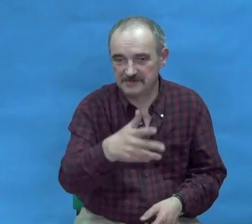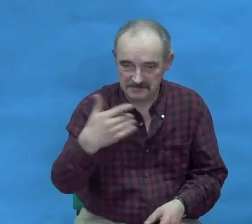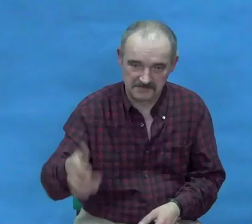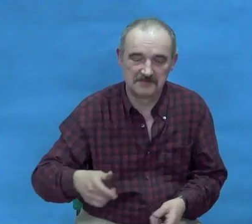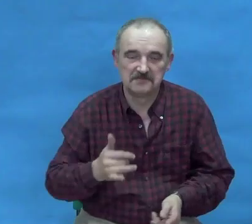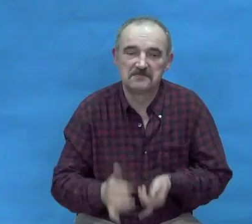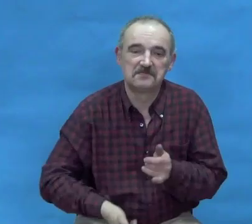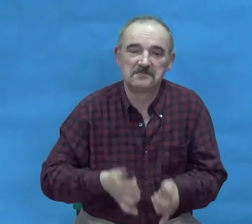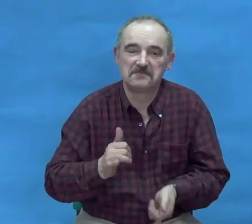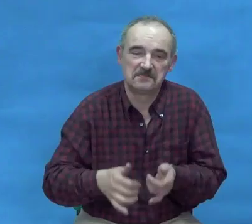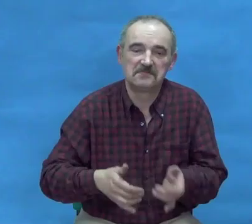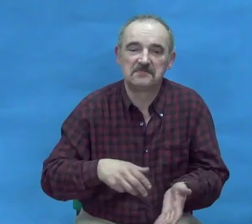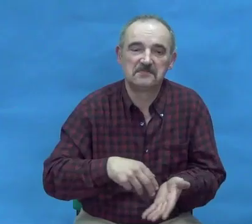Odjechał na rowerze.